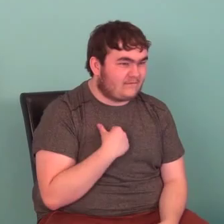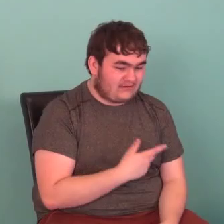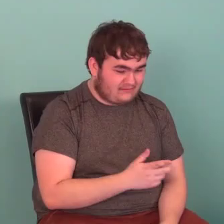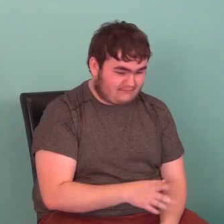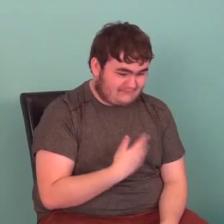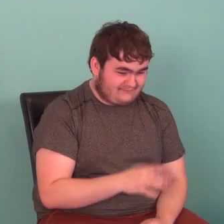Nie mam.